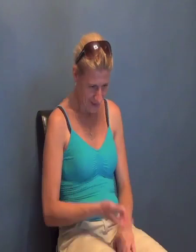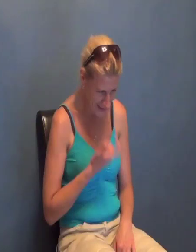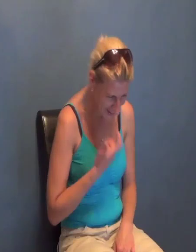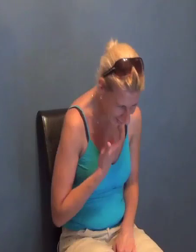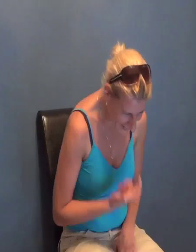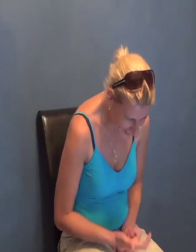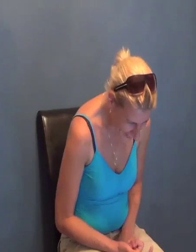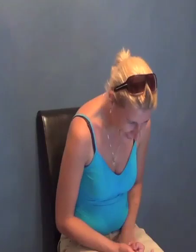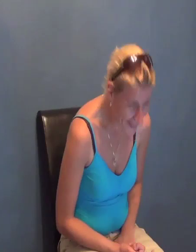Co to jest?